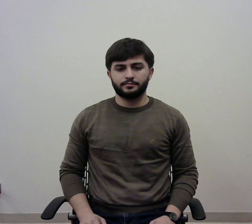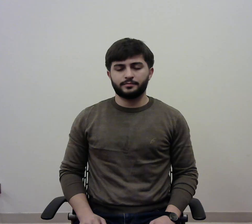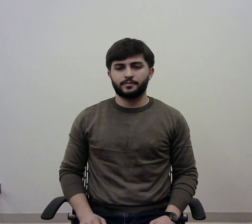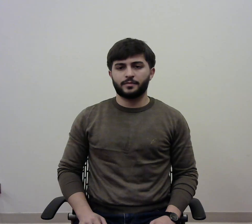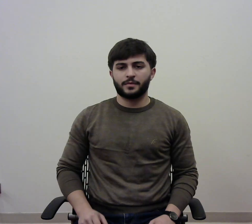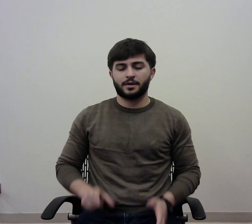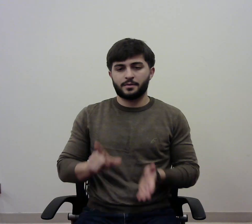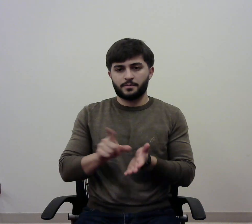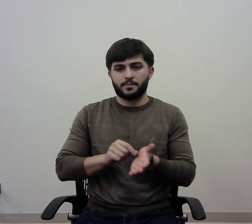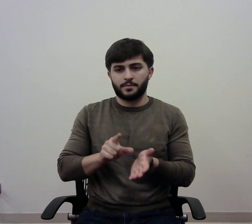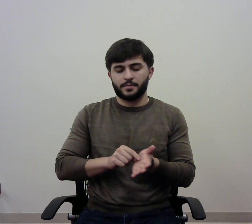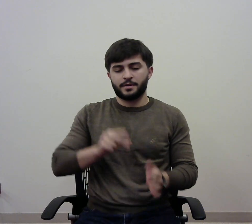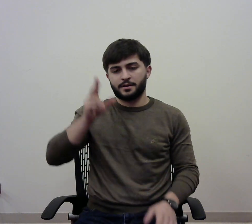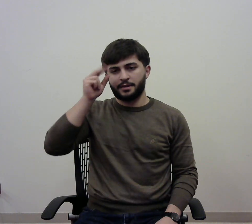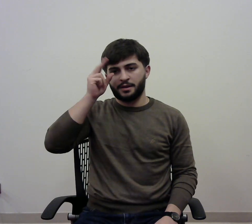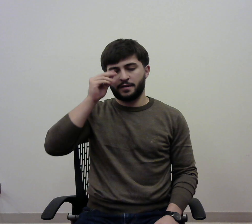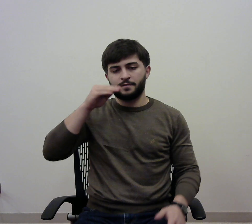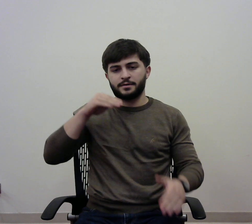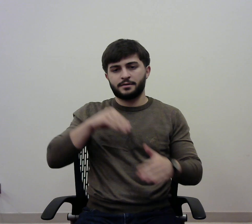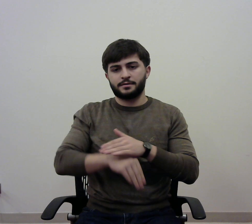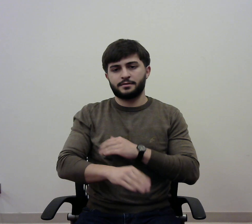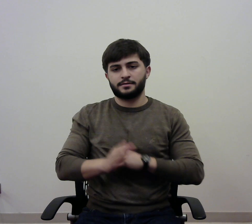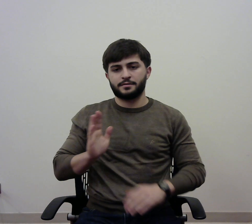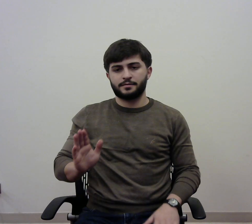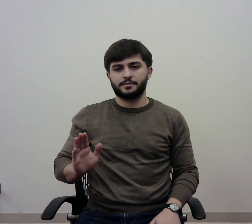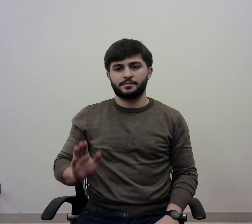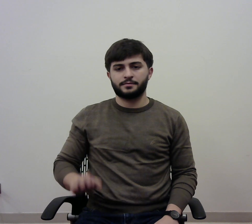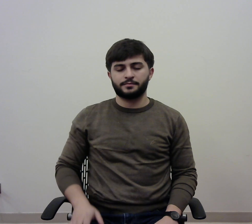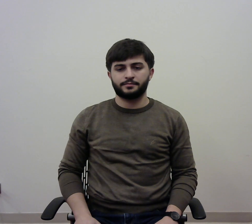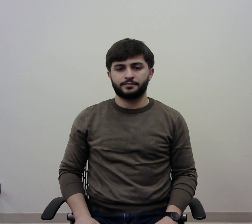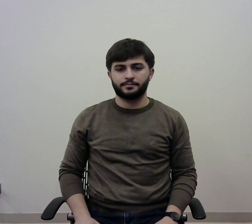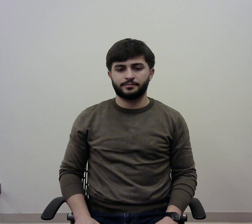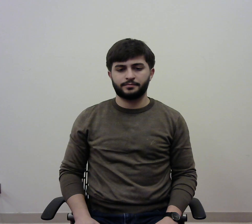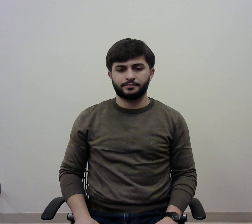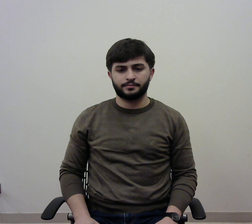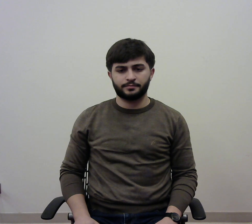Pensiyaya nə vaxt çıxacam?